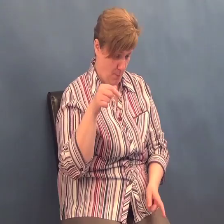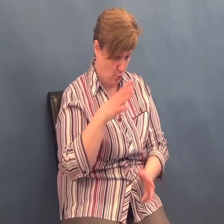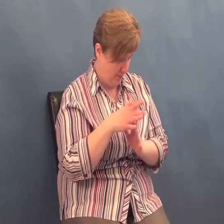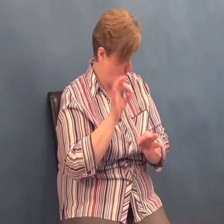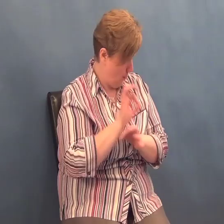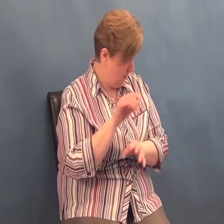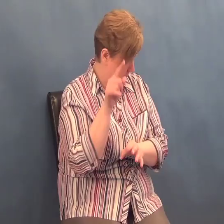Muszę dokładnie zamigać?